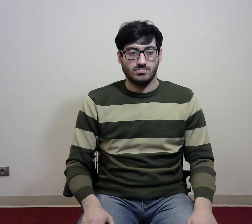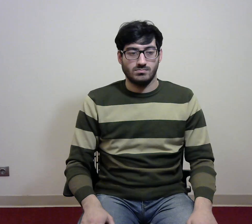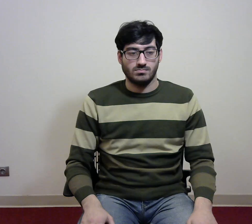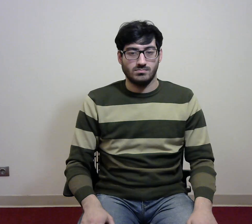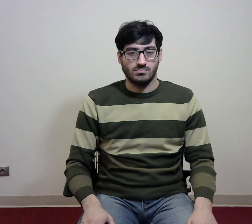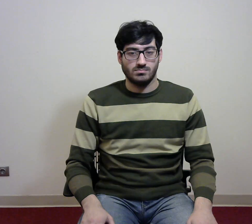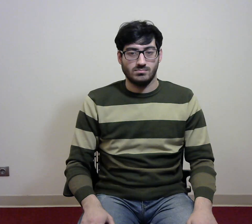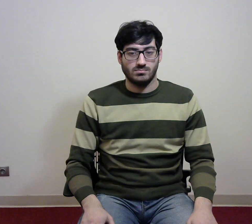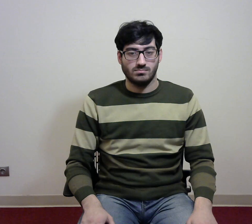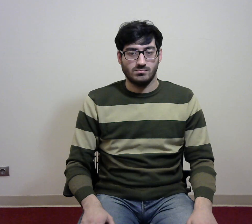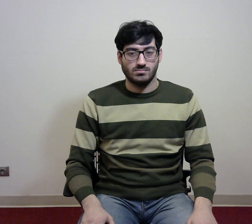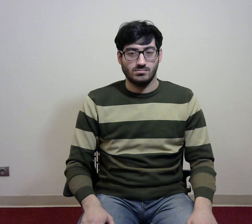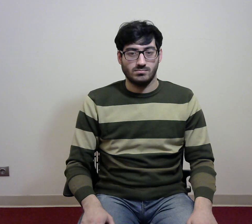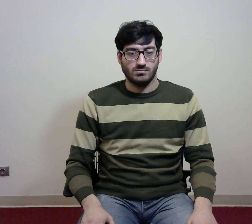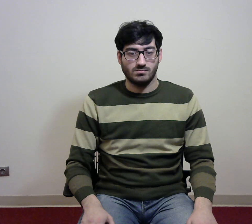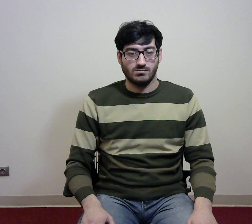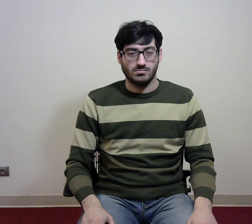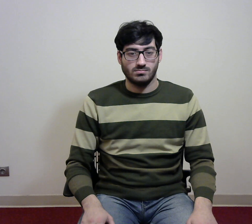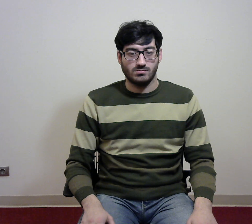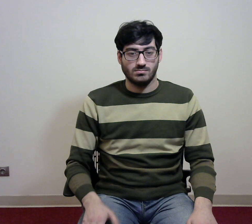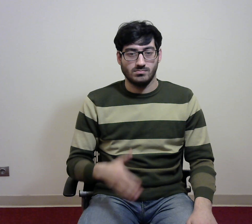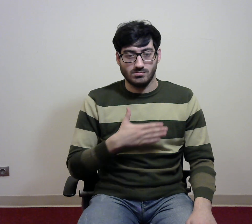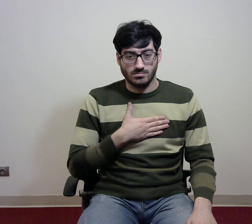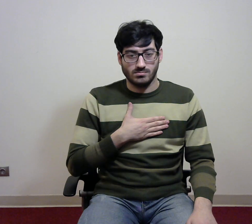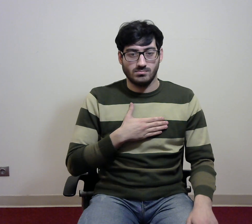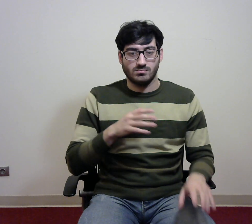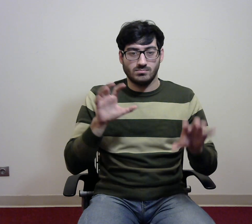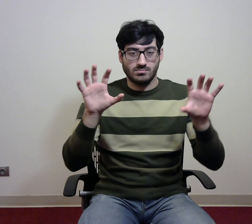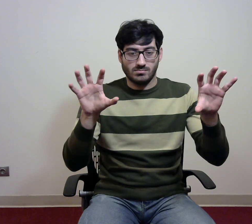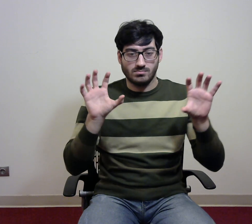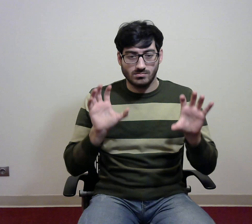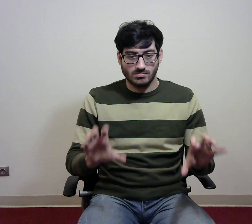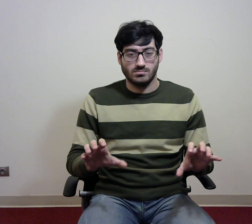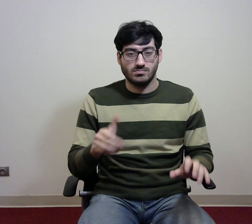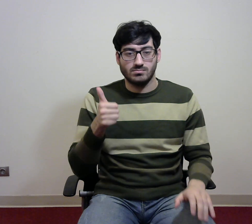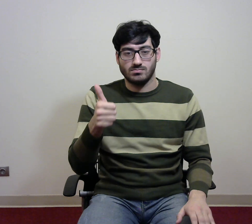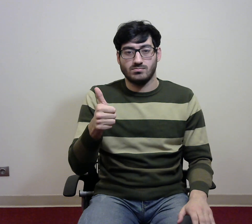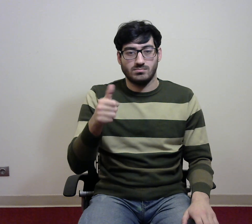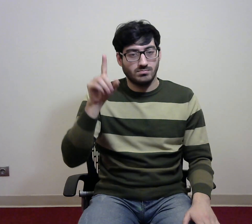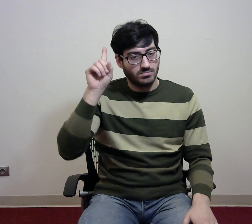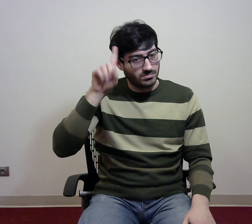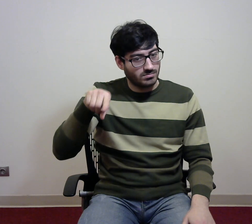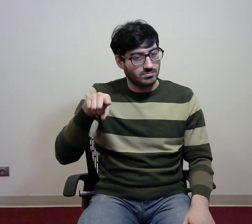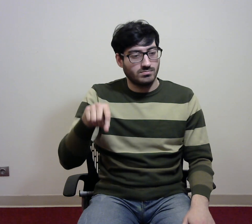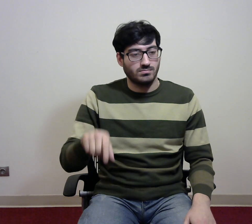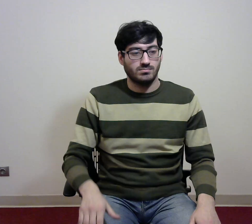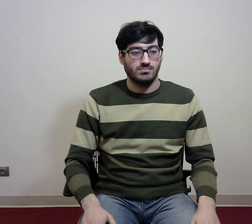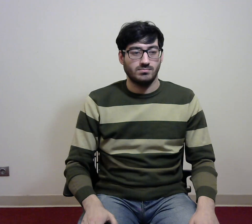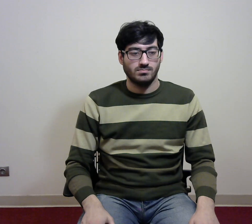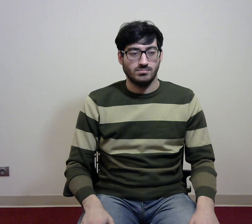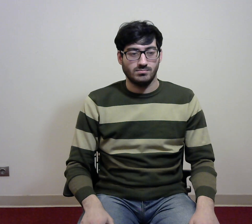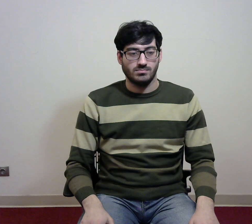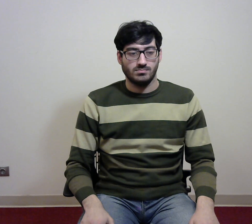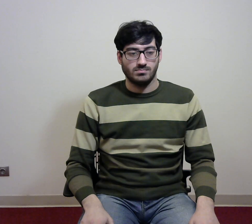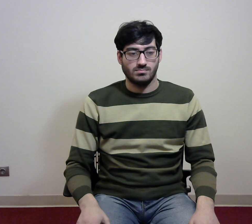Mən qanunvericiliyi yaxşı bilirəm